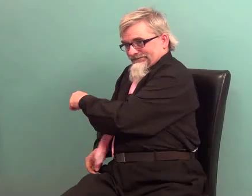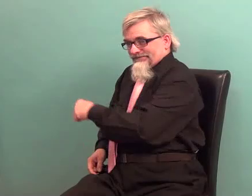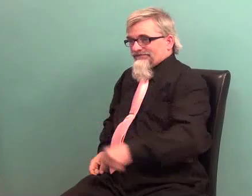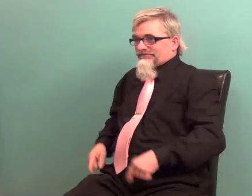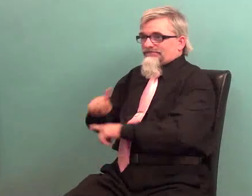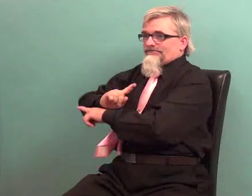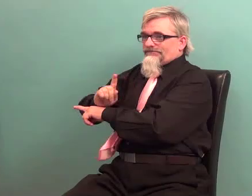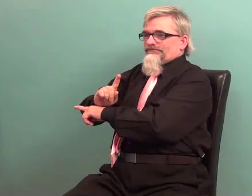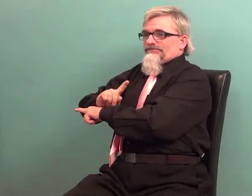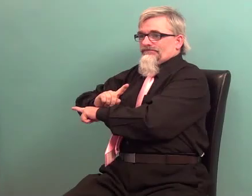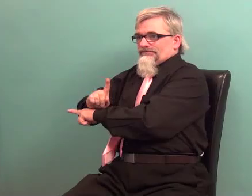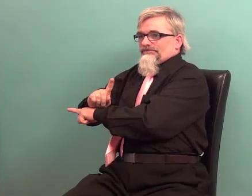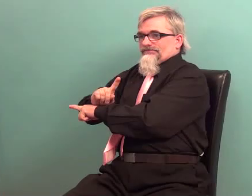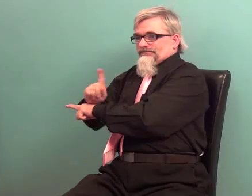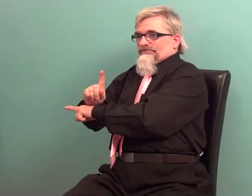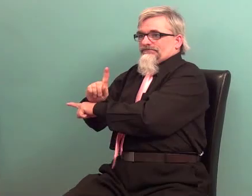Wskazówki przesuwają się.